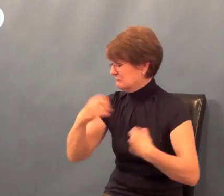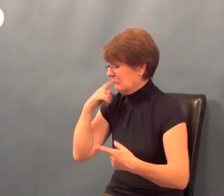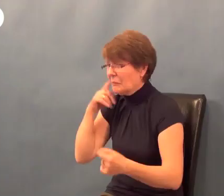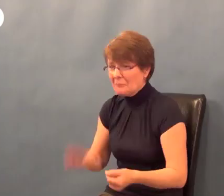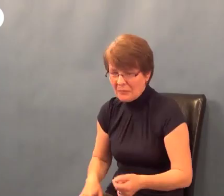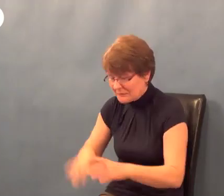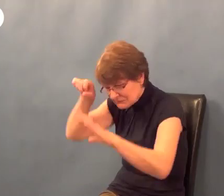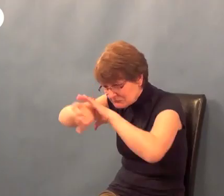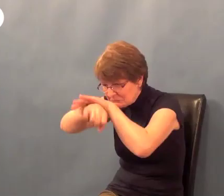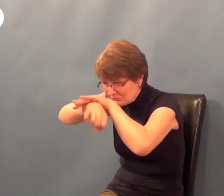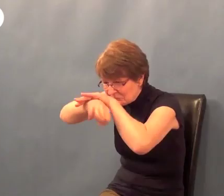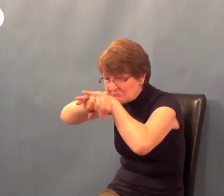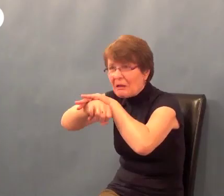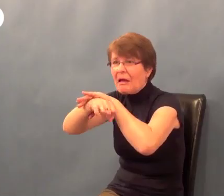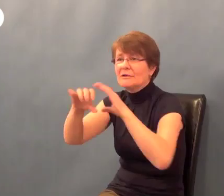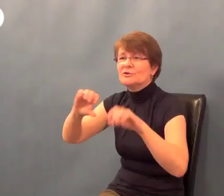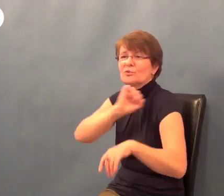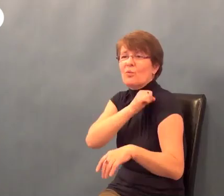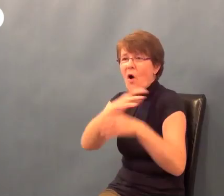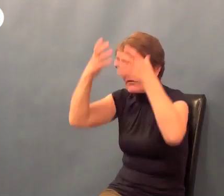Pies włożył głowę do słoika.